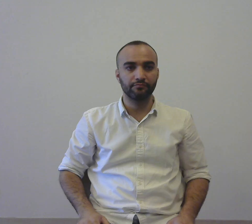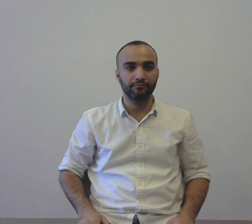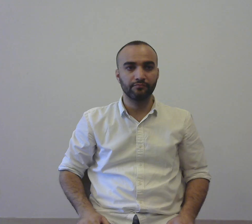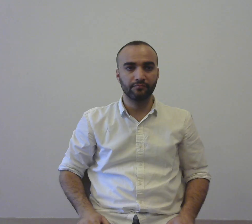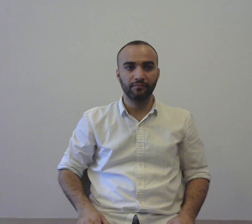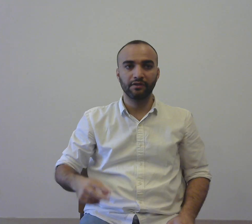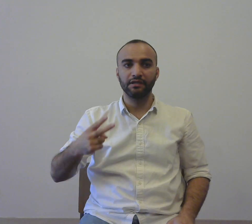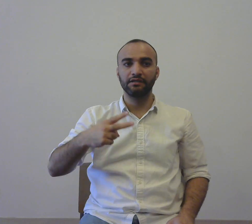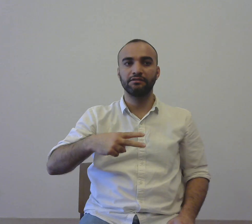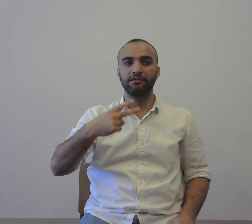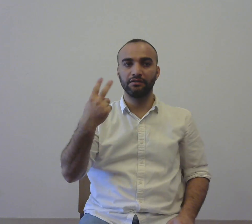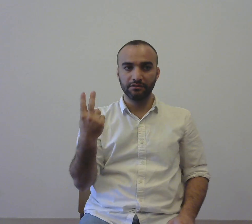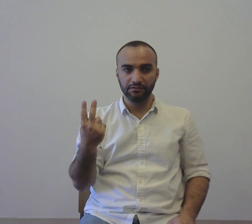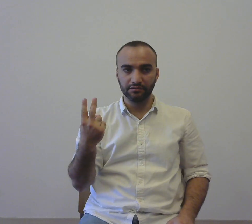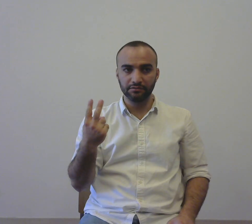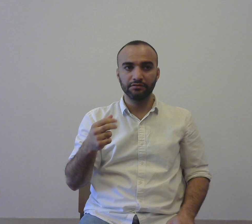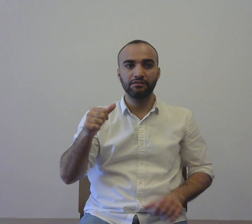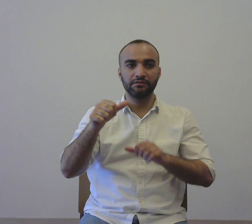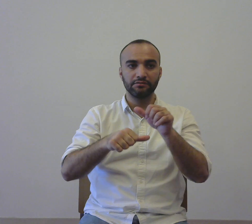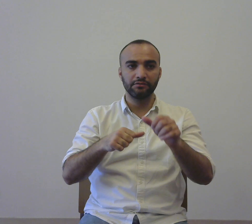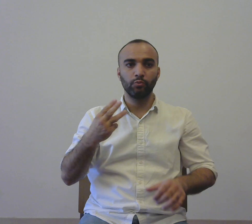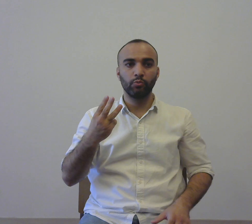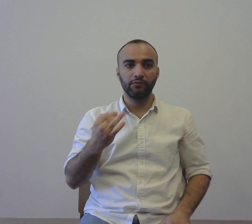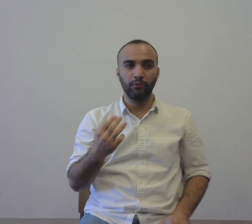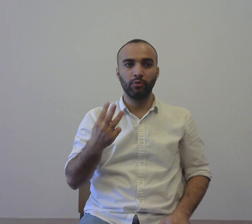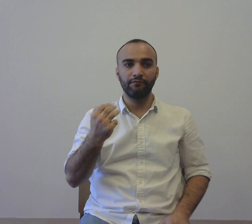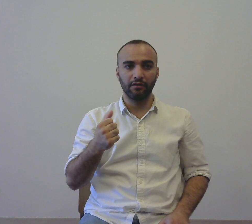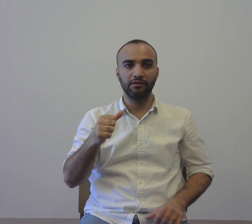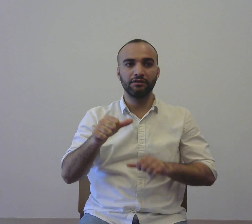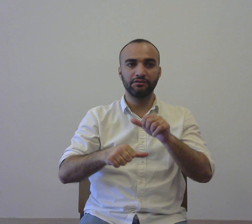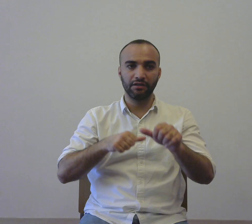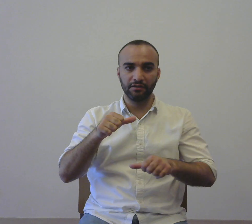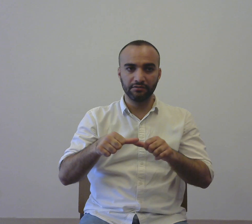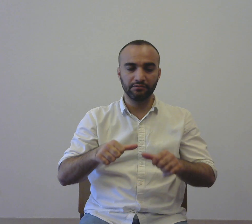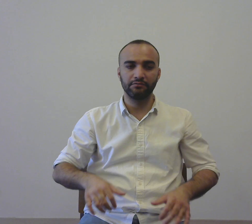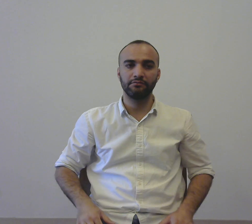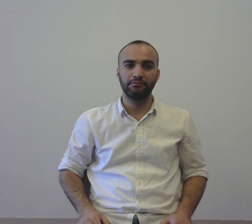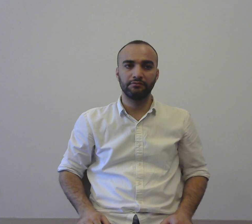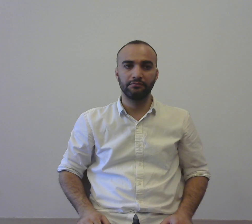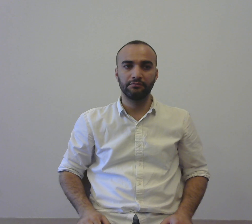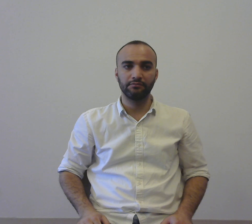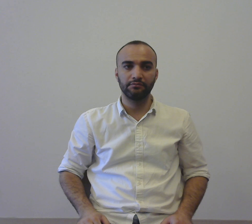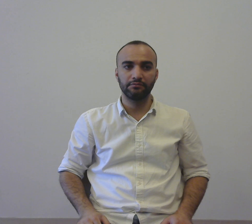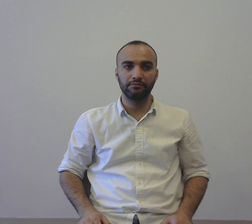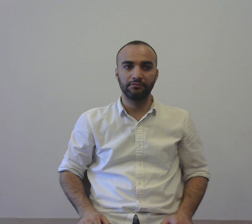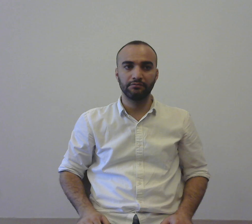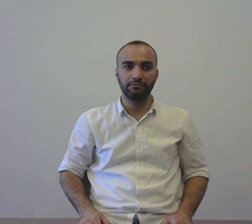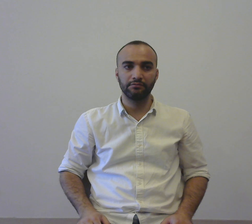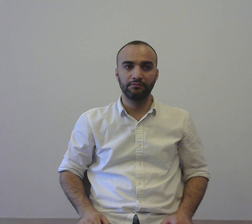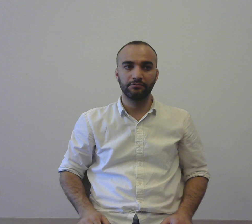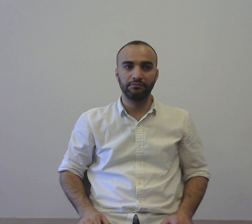2022-ci il Şuşa ilidir